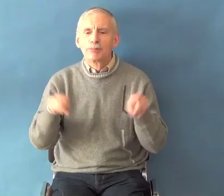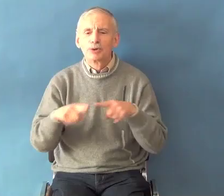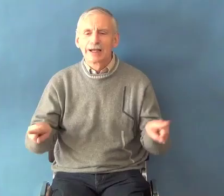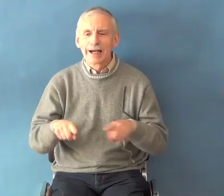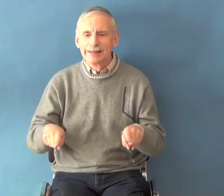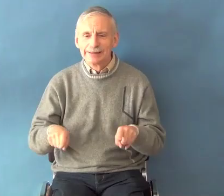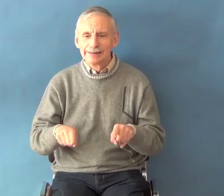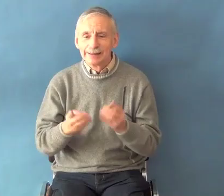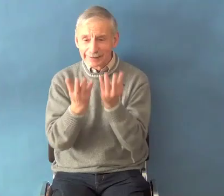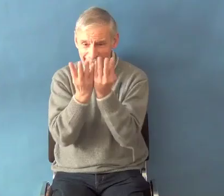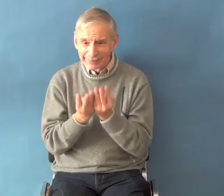Podobny do instrumentu muzycznego.